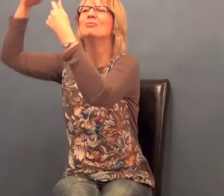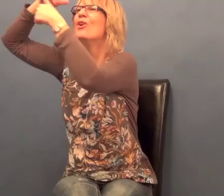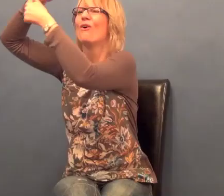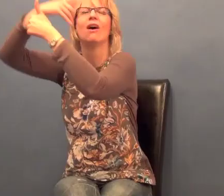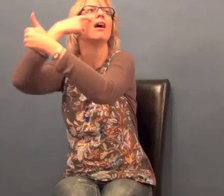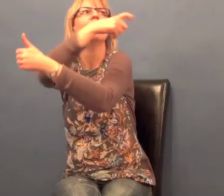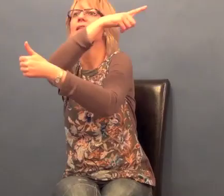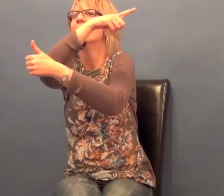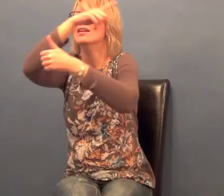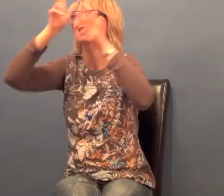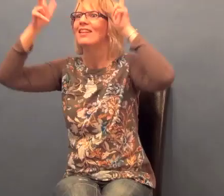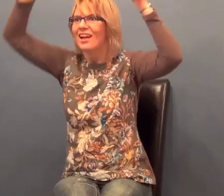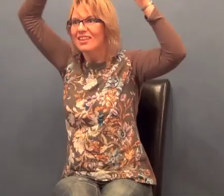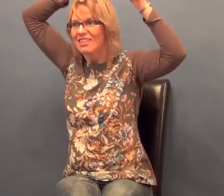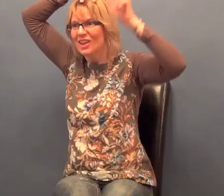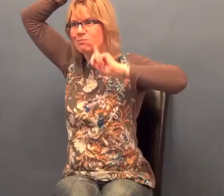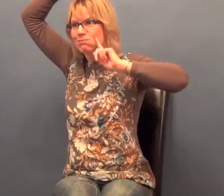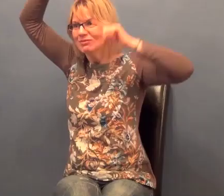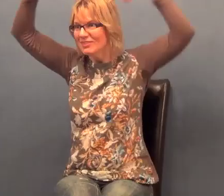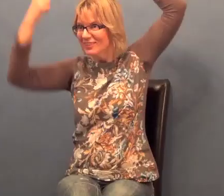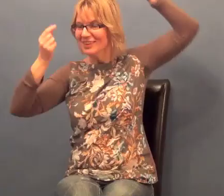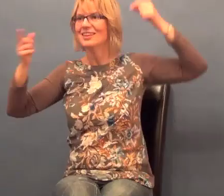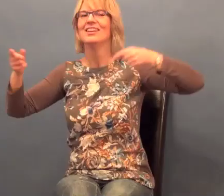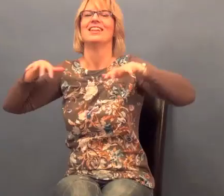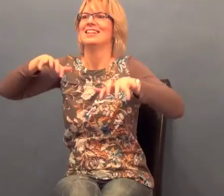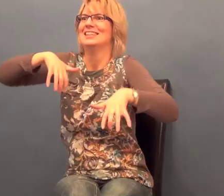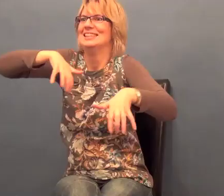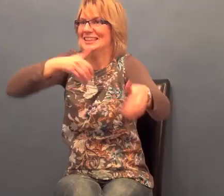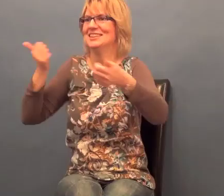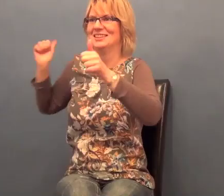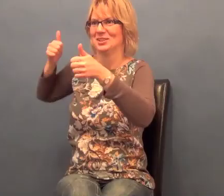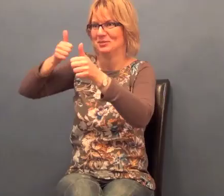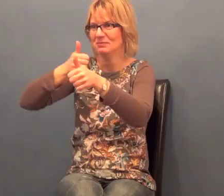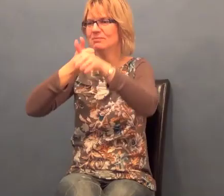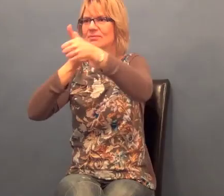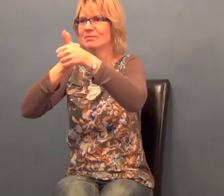Widzi biegnącego jelenia z chłopcem na grzbiecie, zaczyna ich gonić.